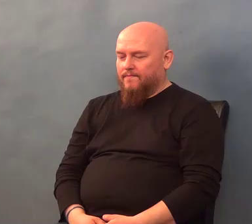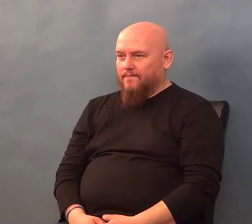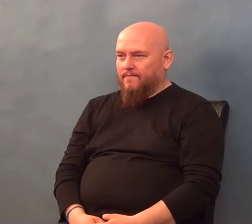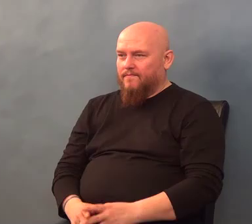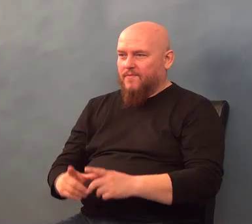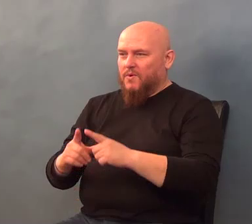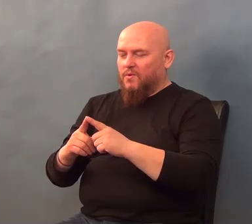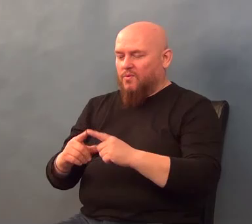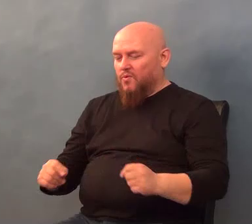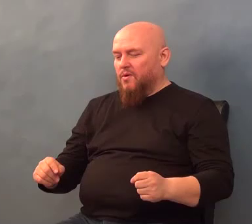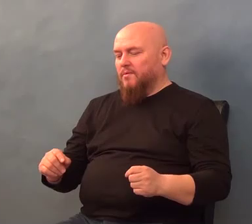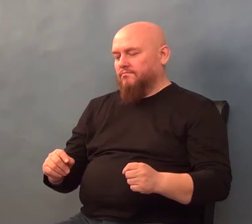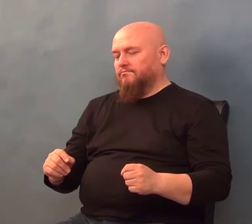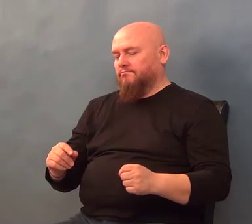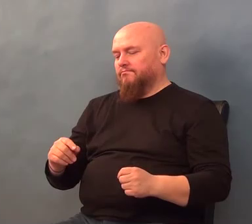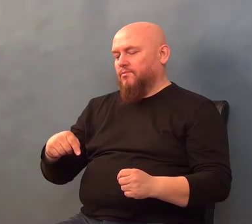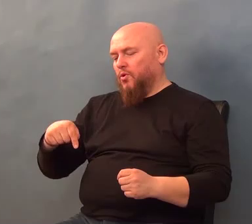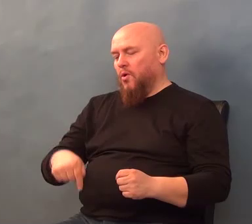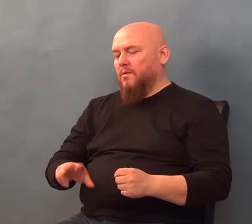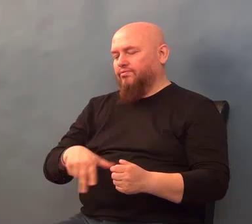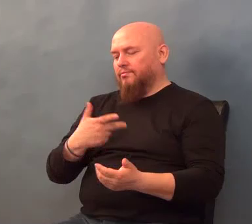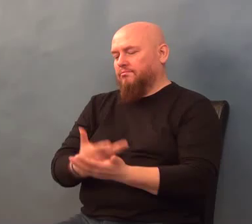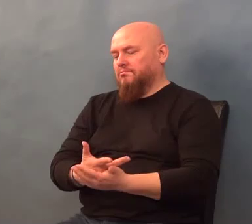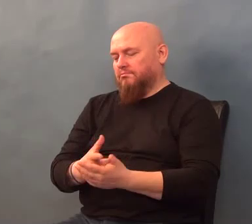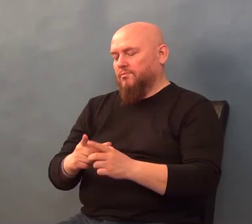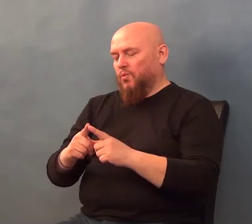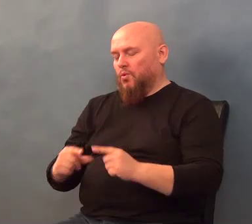Ten trójkąt mówi, że można spaść w dół.